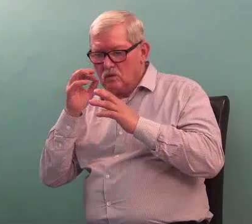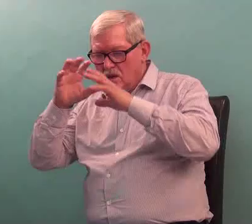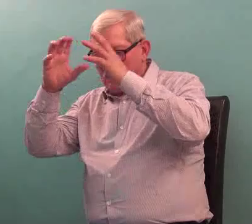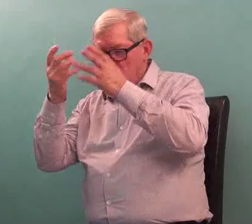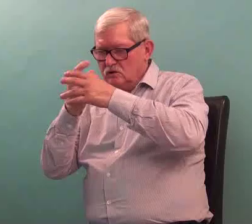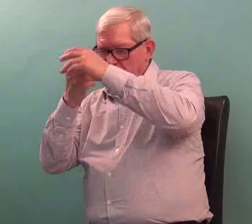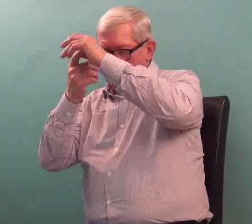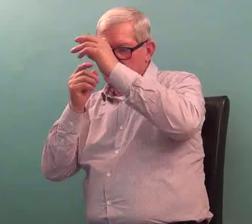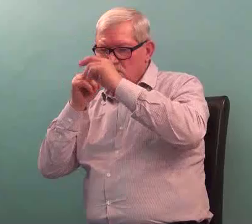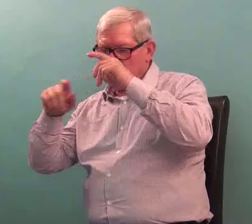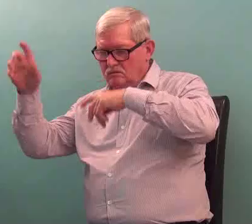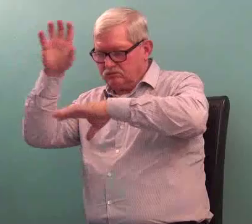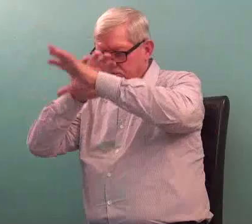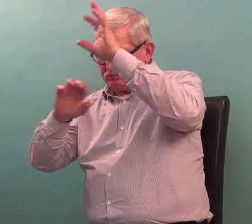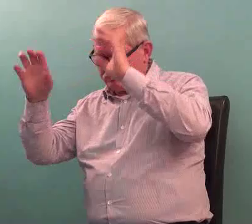Pszczoły wylatują z ula i latają wokół niego.